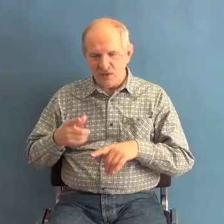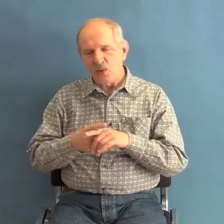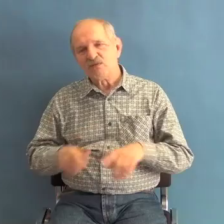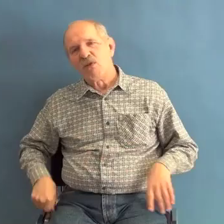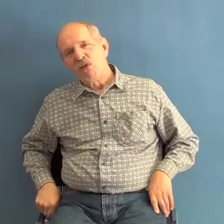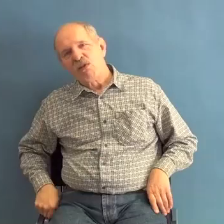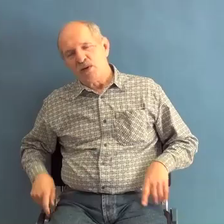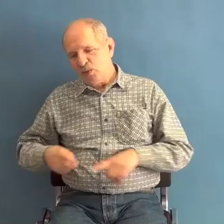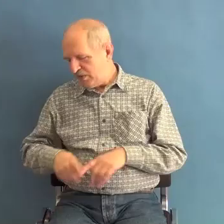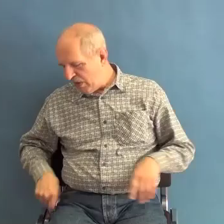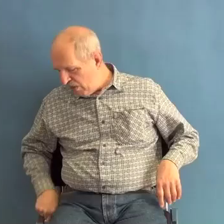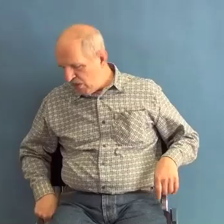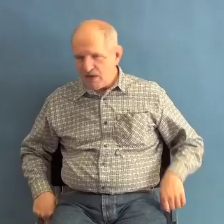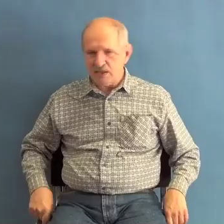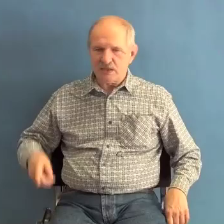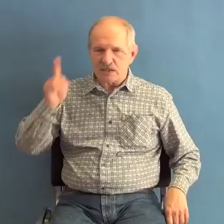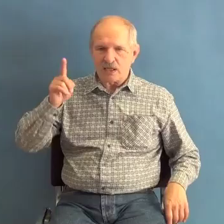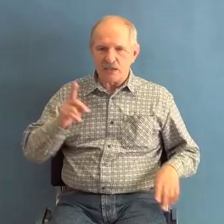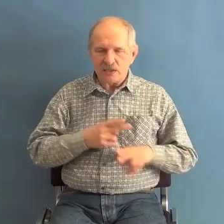Zakaz cięcia ławek nożem.